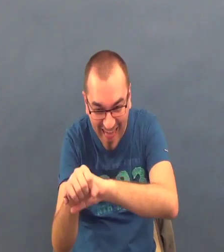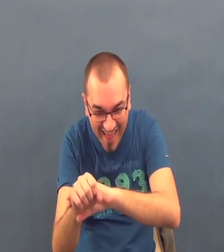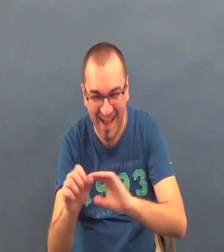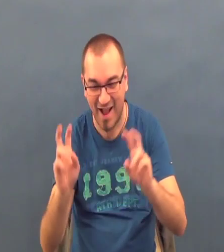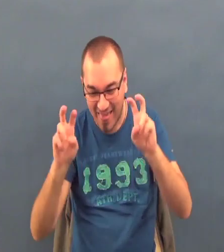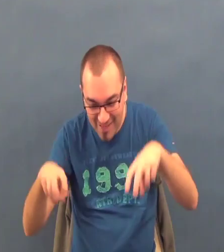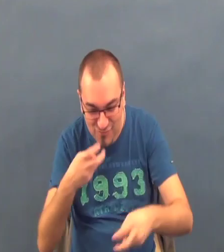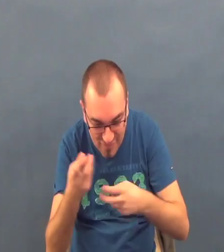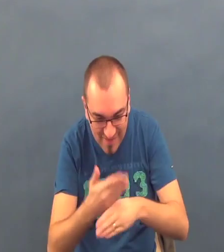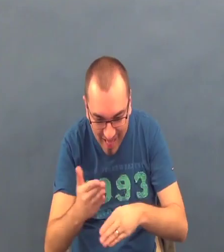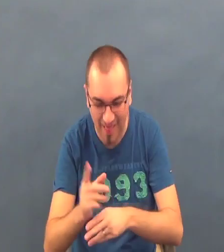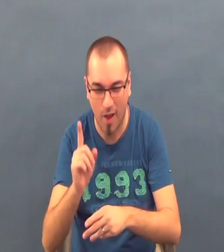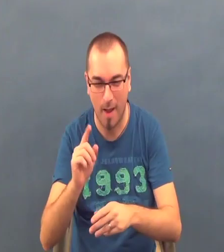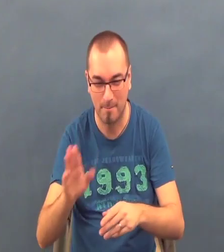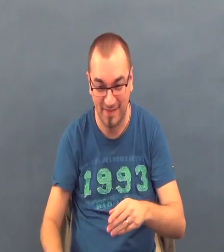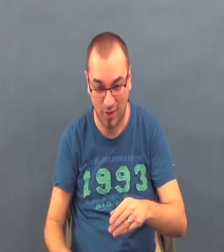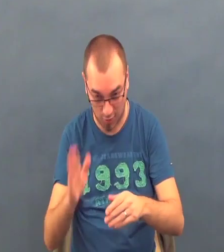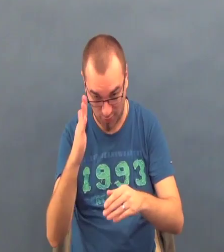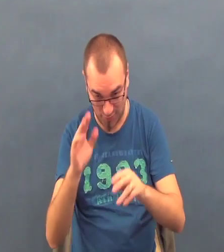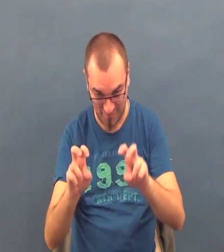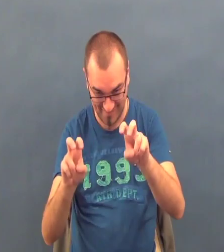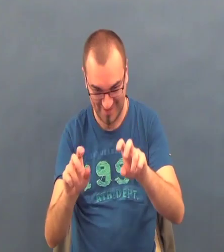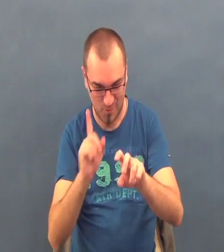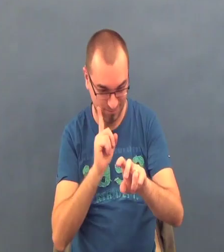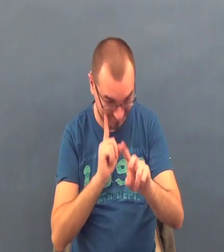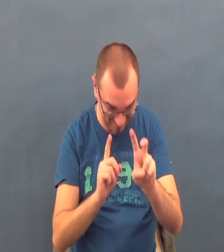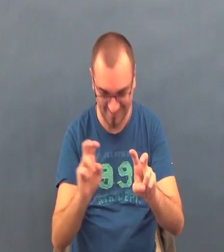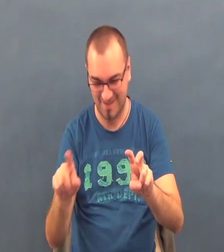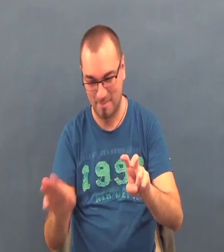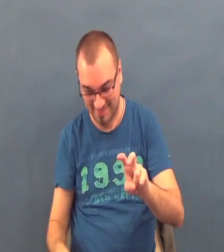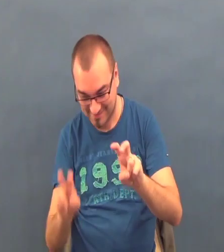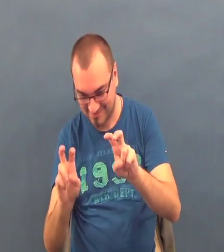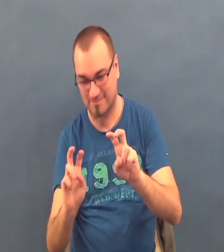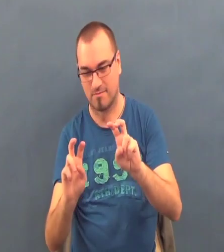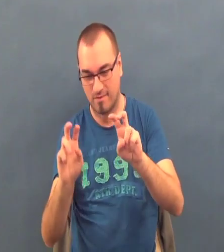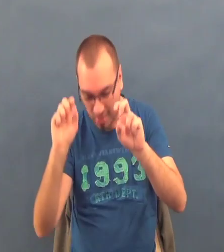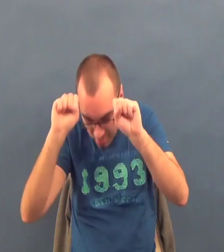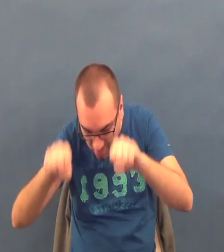Usiedli obaj na oknie, szukali dalej. Pies siedział, a obok niego chłopiec; wychylali się przez okno.